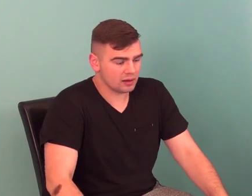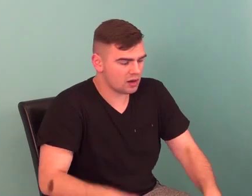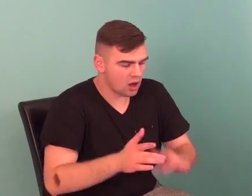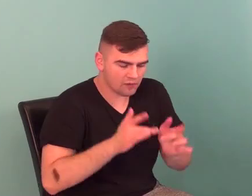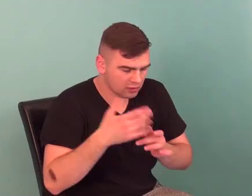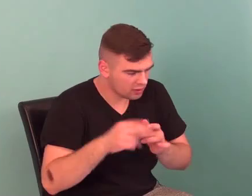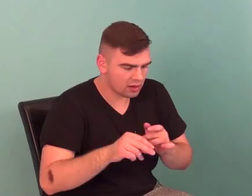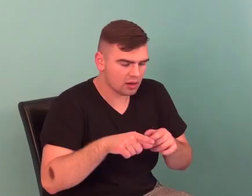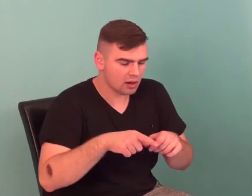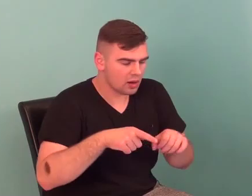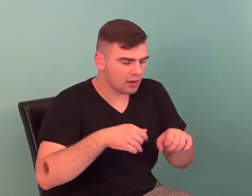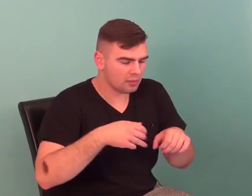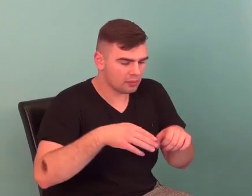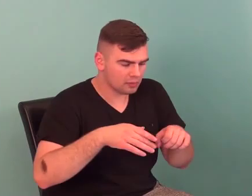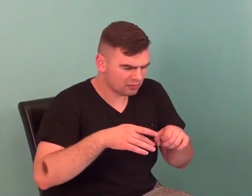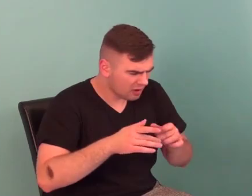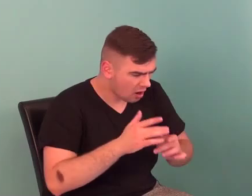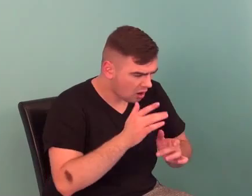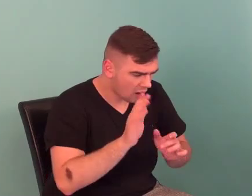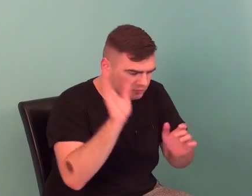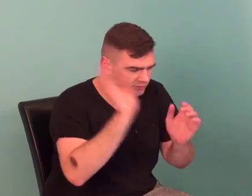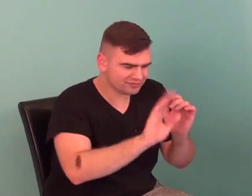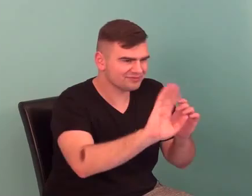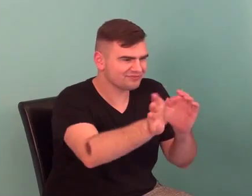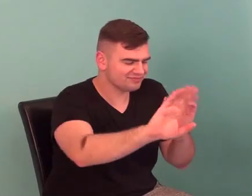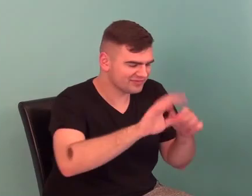Rower nie, a nie, błąd.